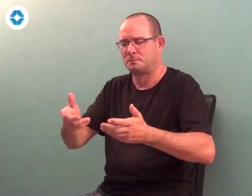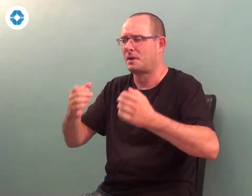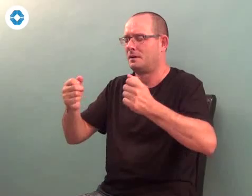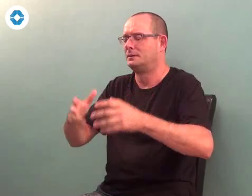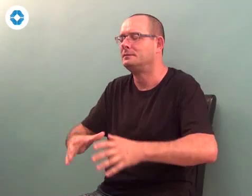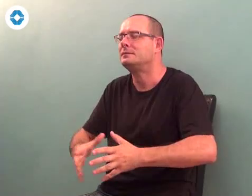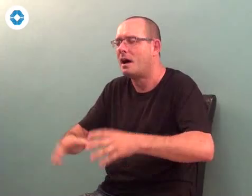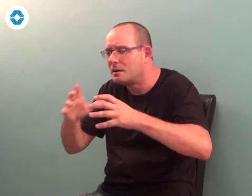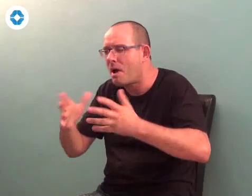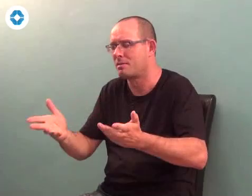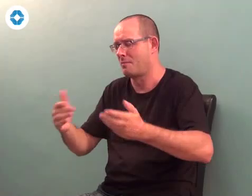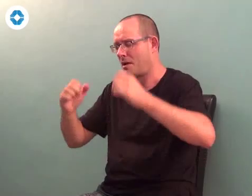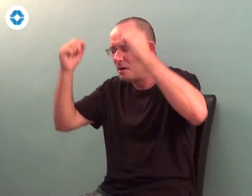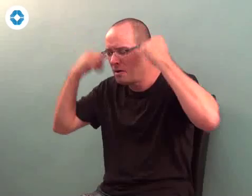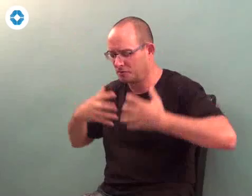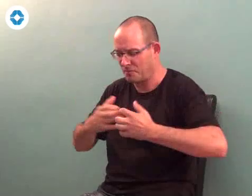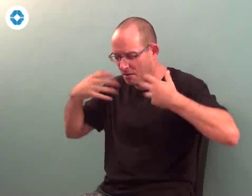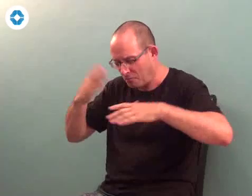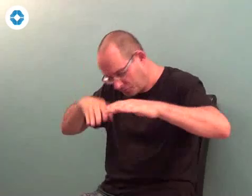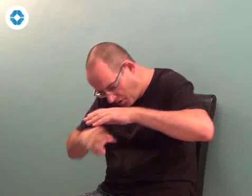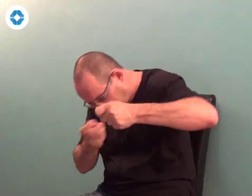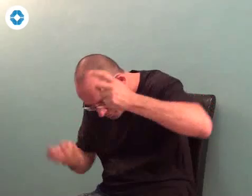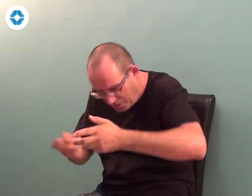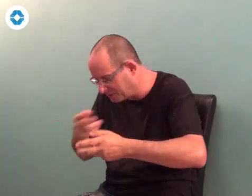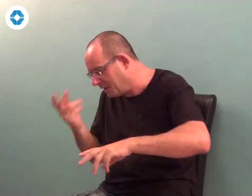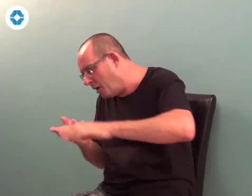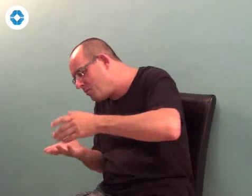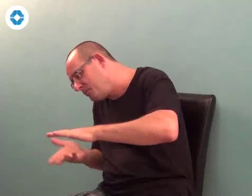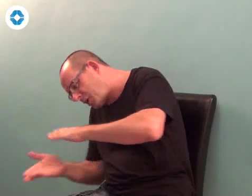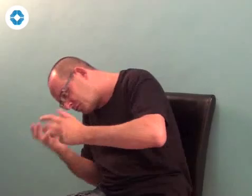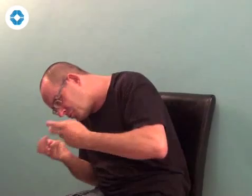Szukają wszędzie, w ubraniach, w swetrach, pod meblami...